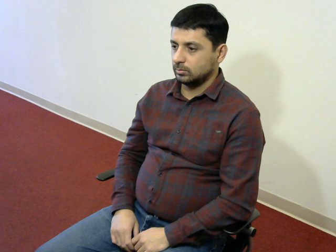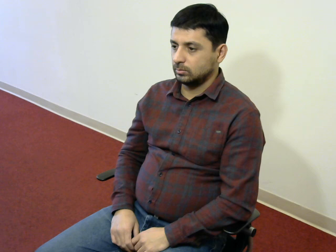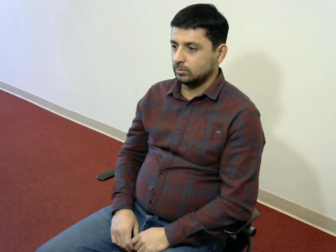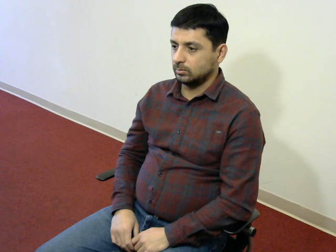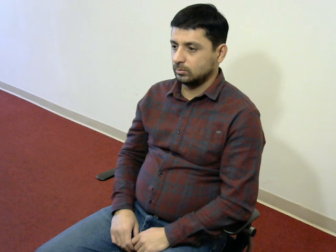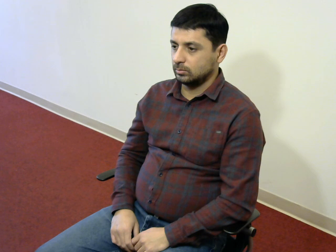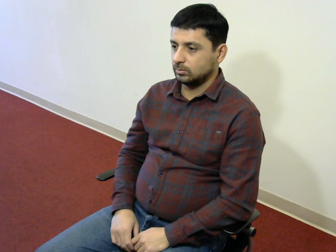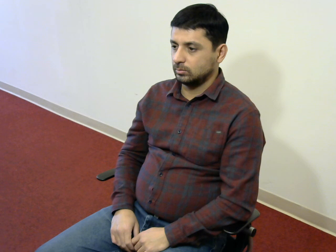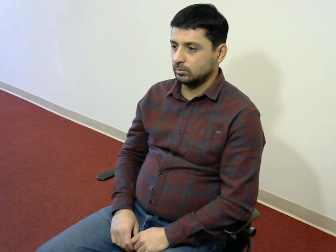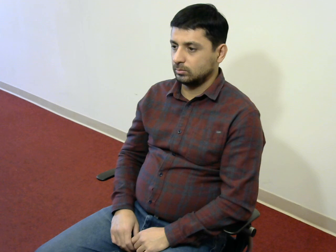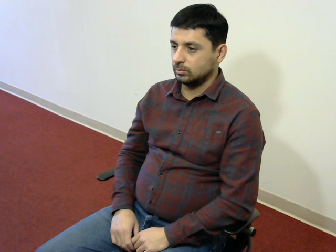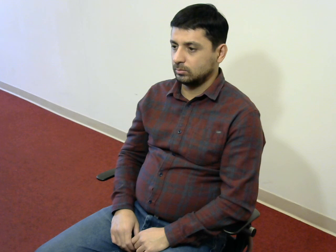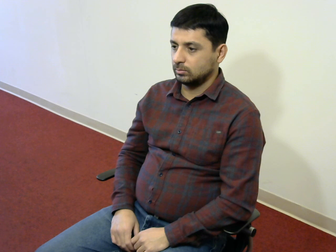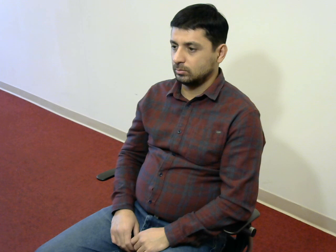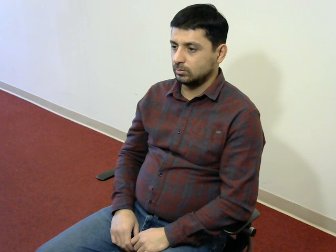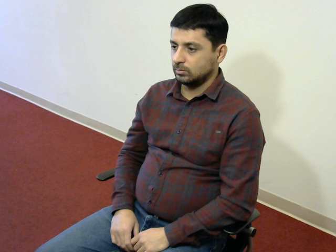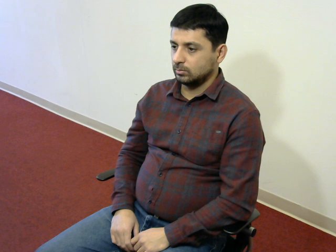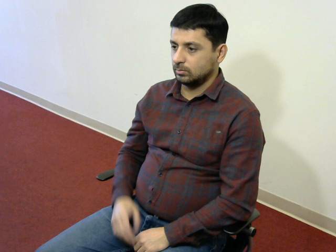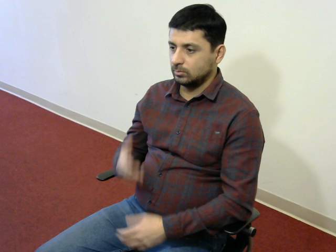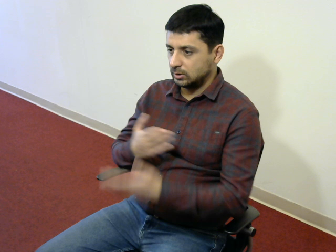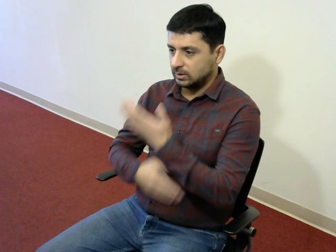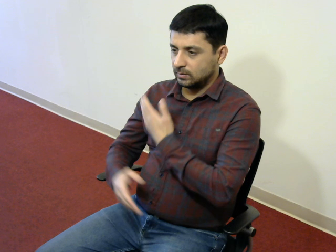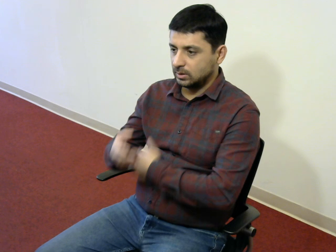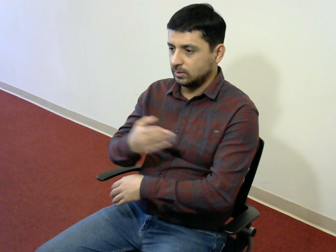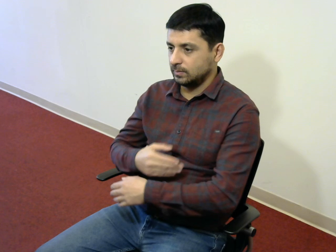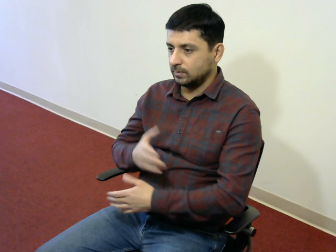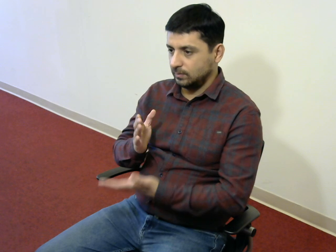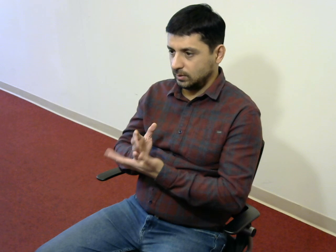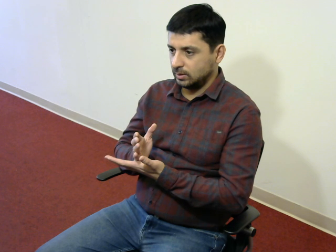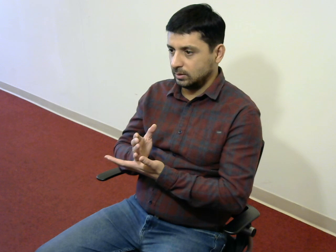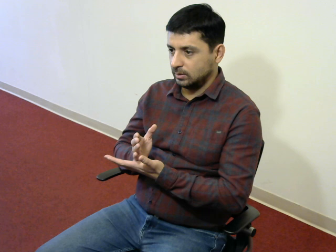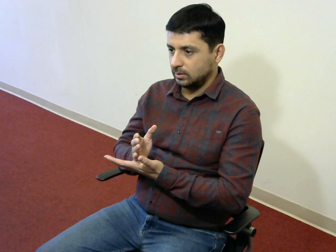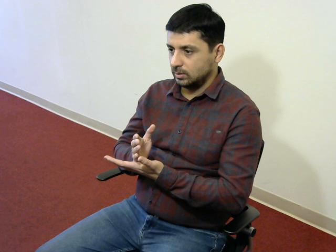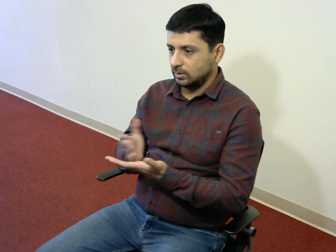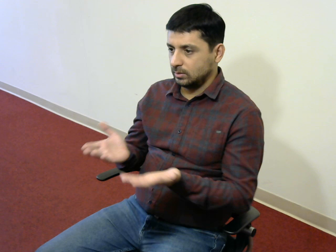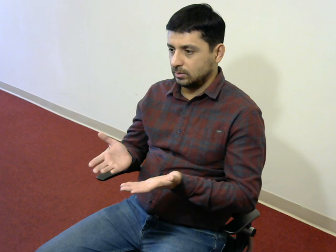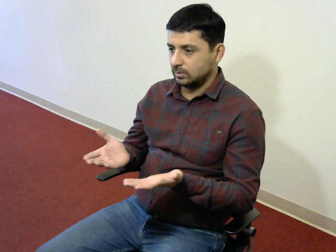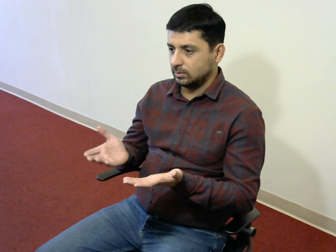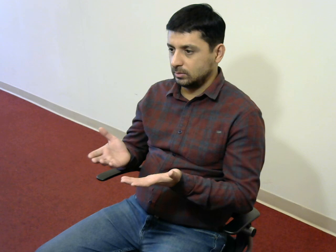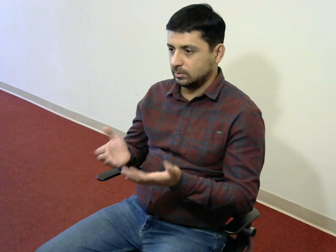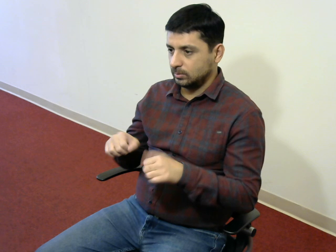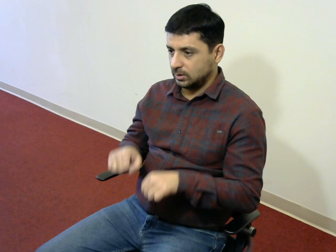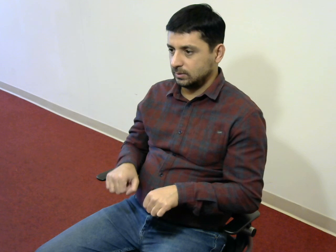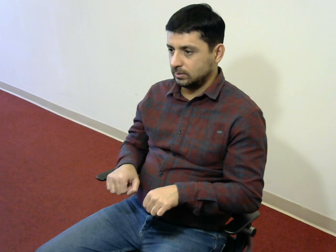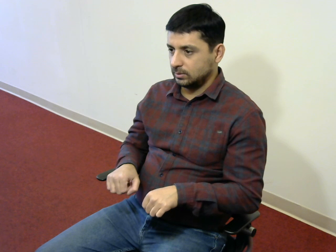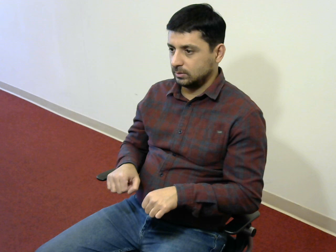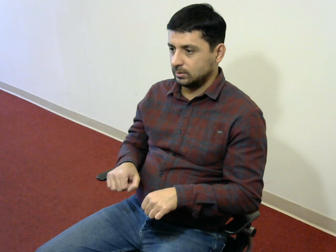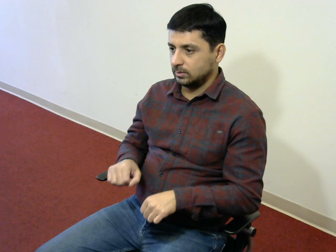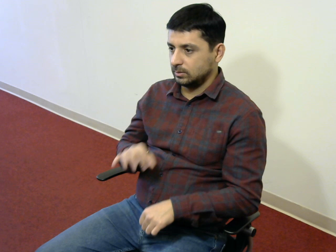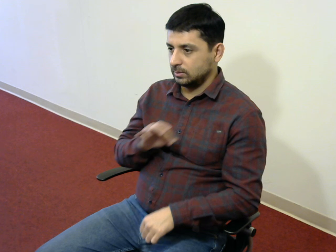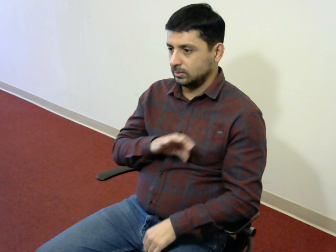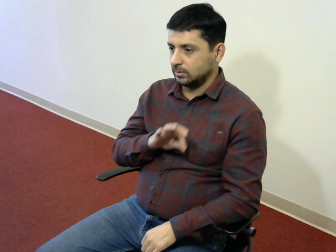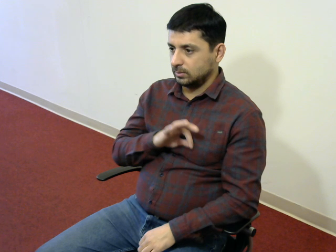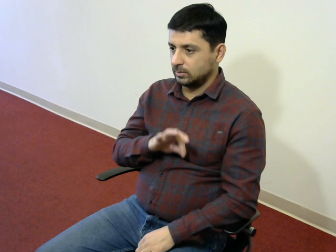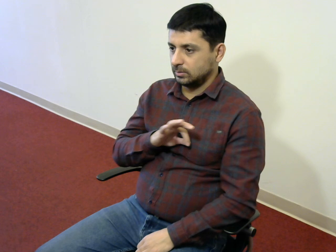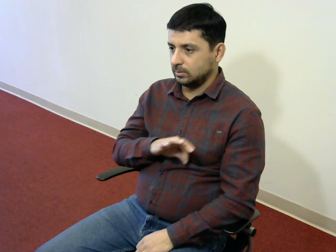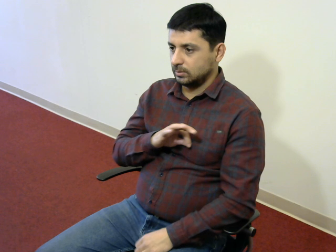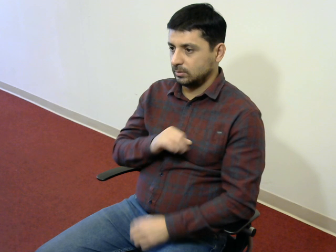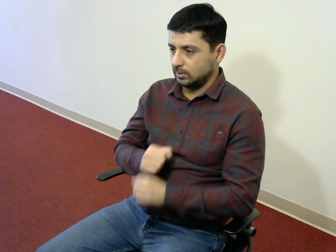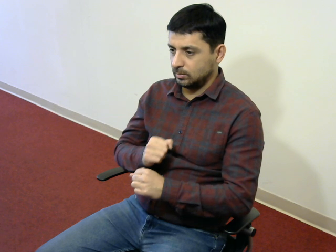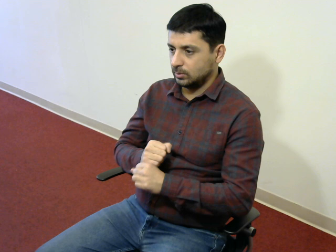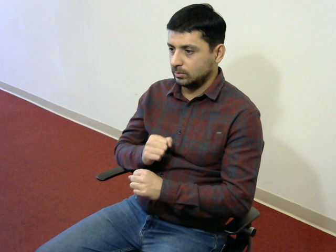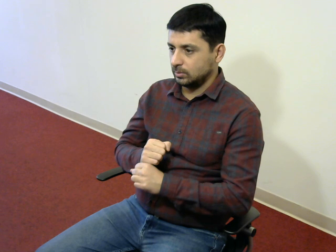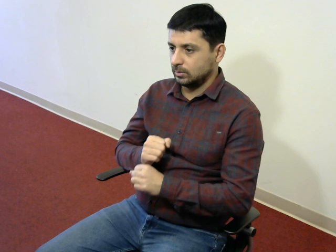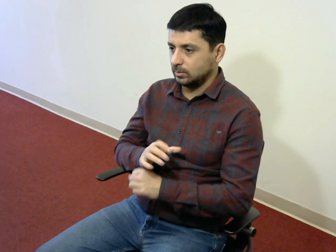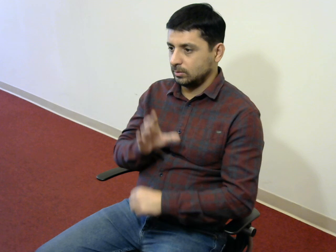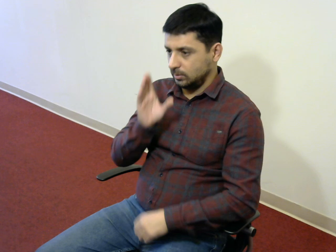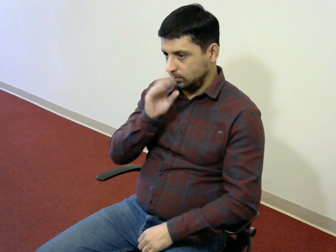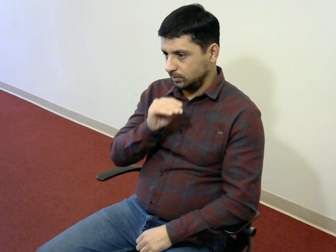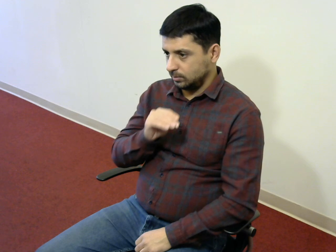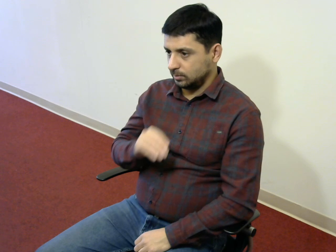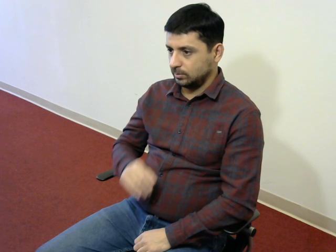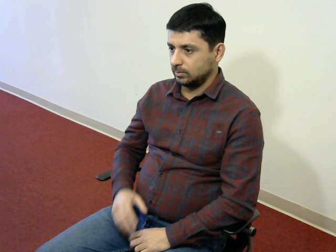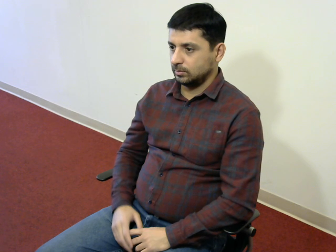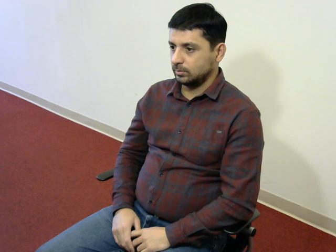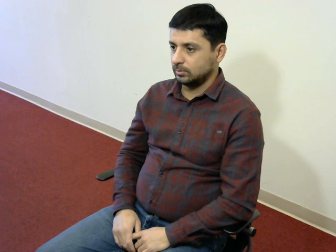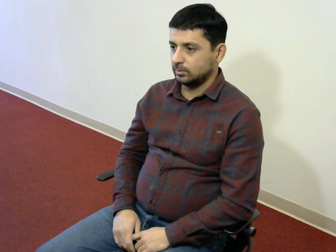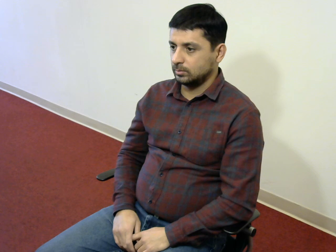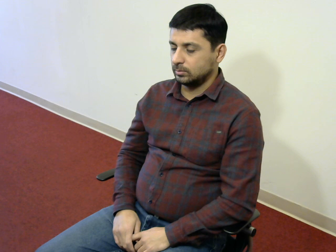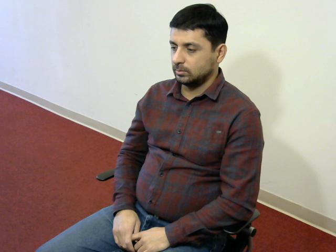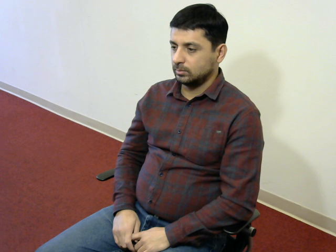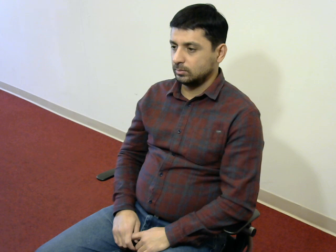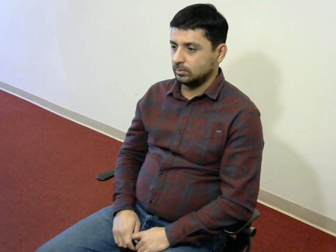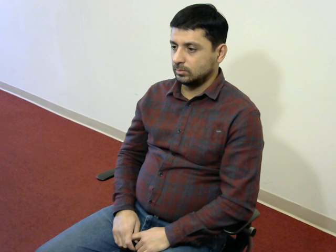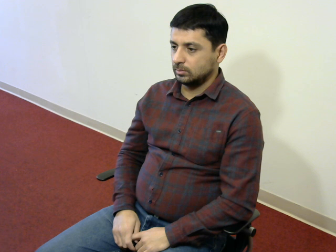Əlilliyim var, hansı hüquqlardan istifadə edə bilərəm?